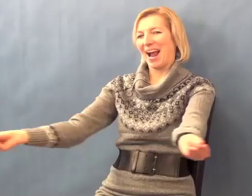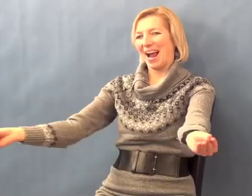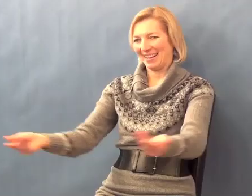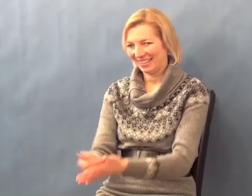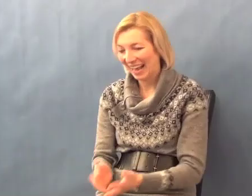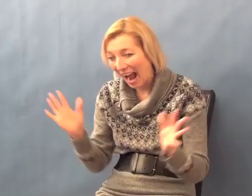Zniknęły wszystkie.